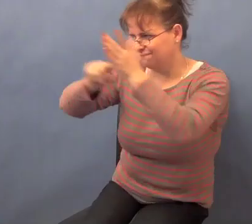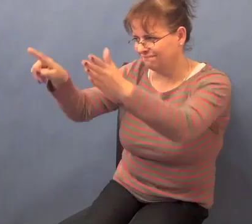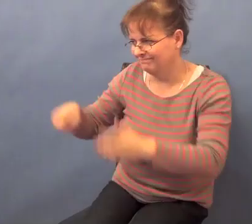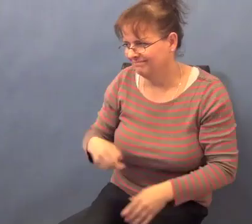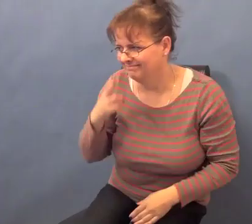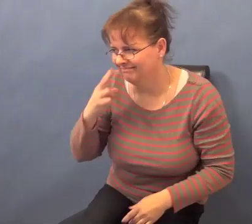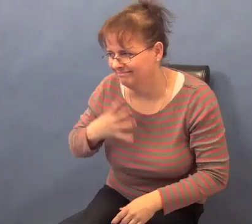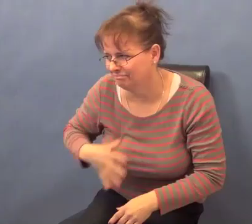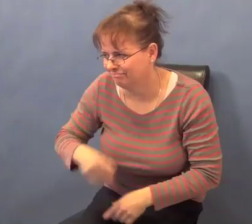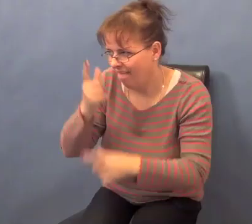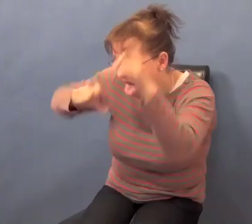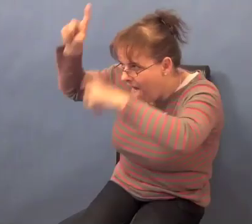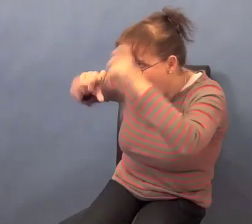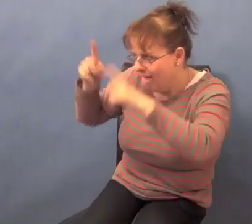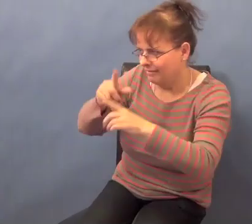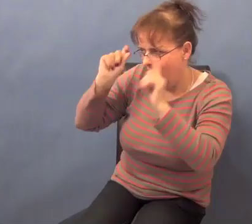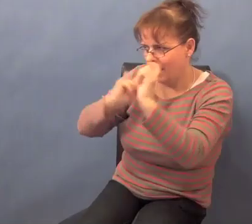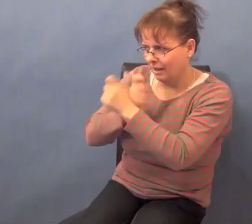Głusi bez wstydu pokazywali.